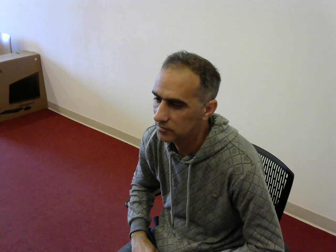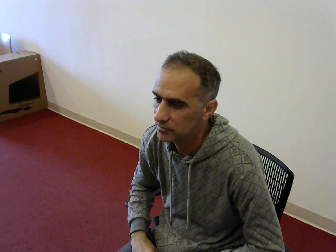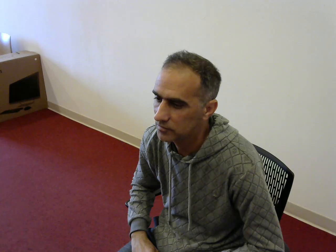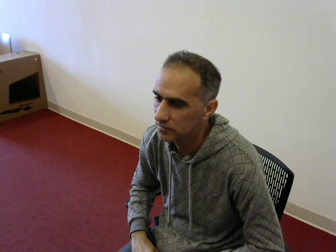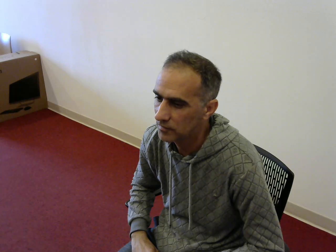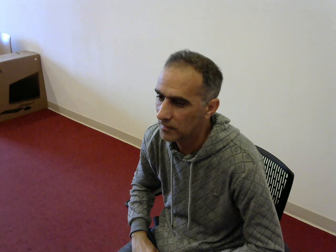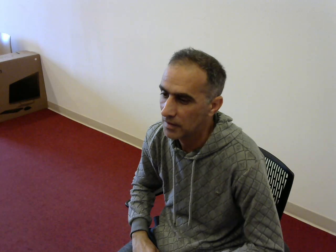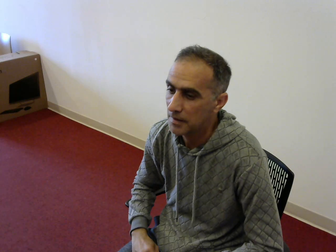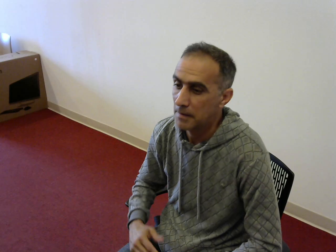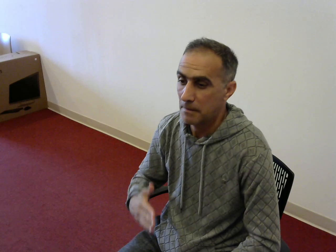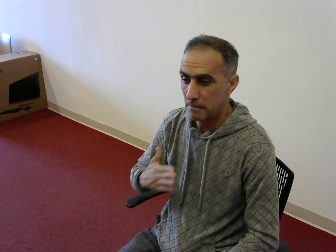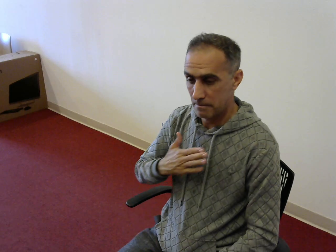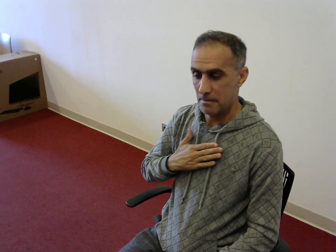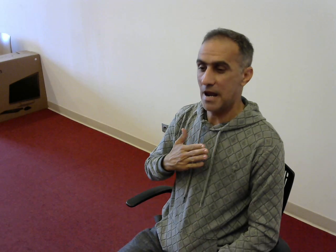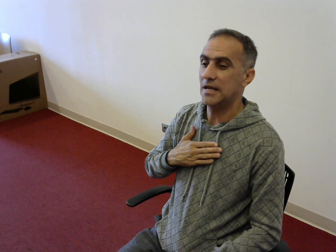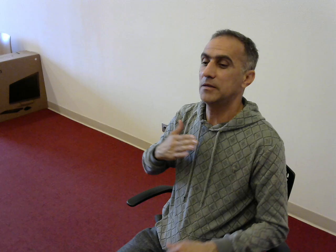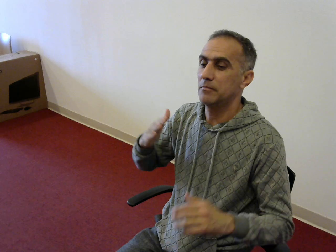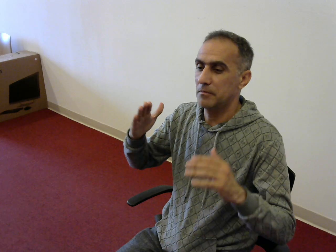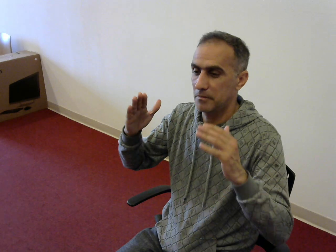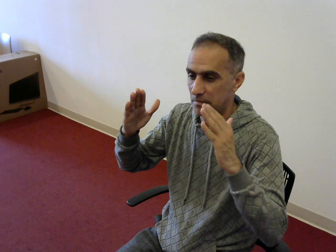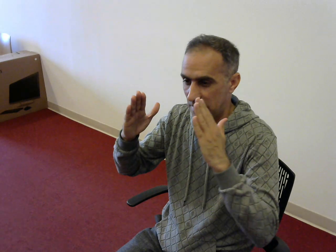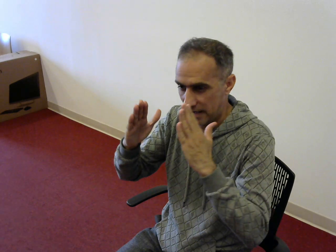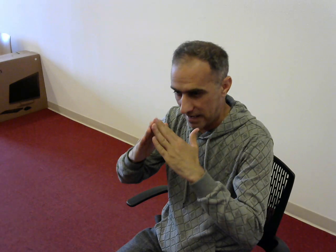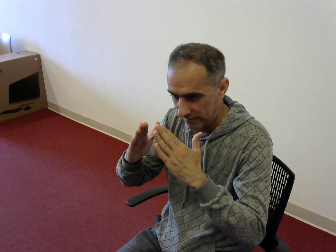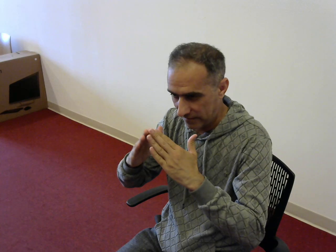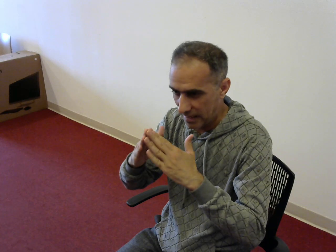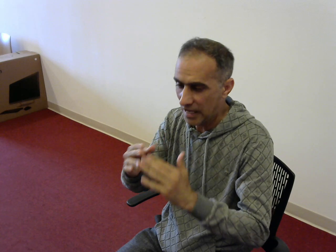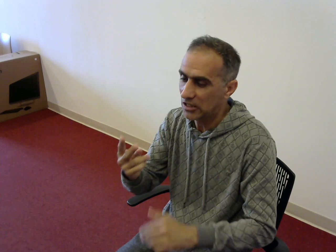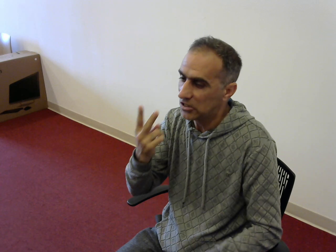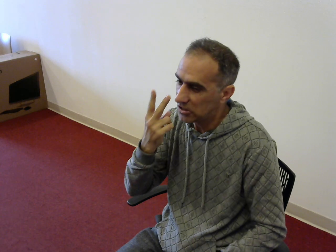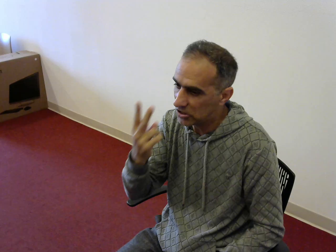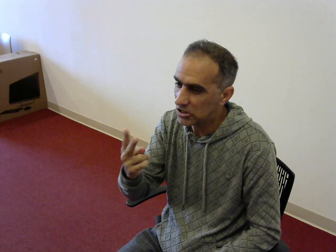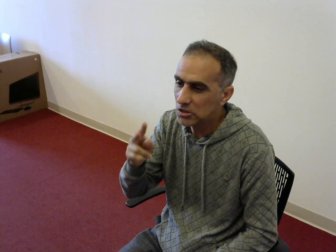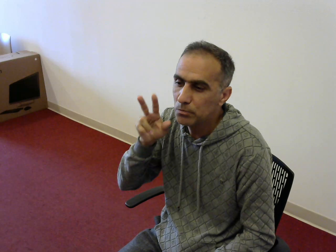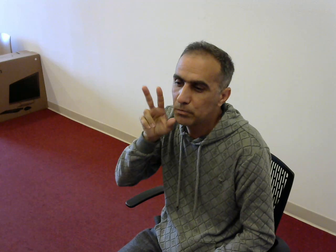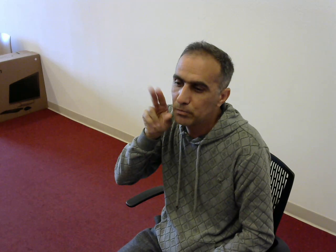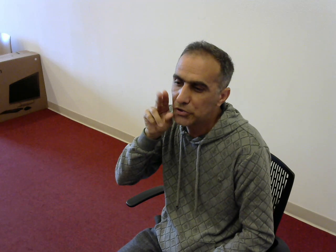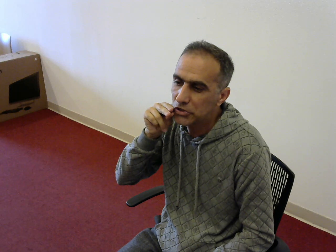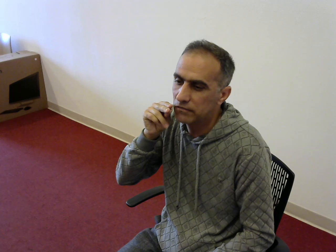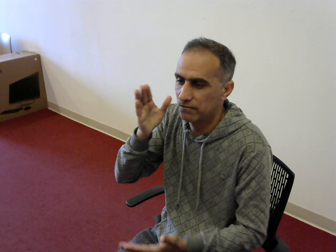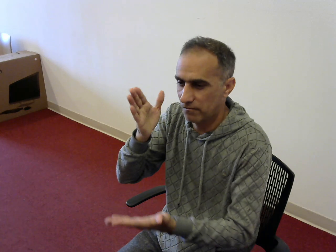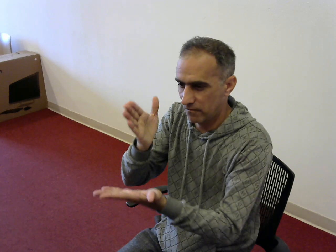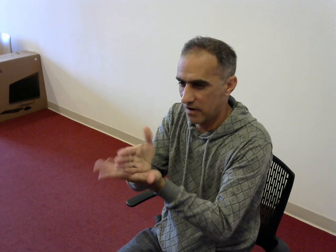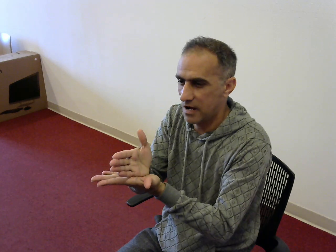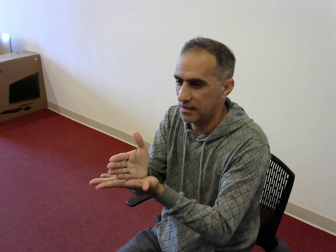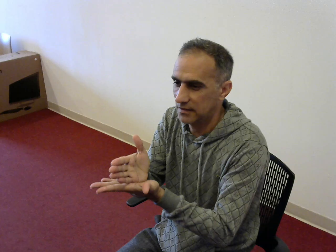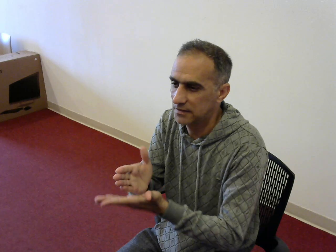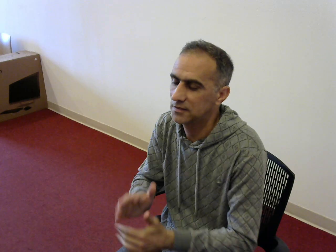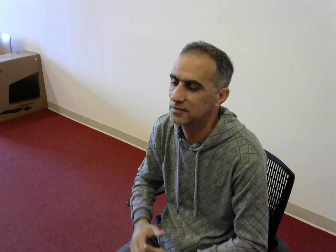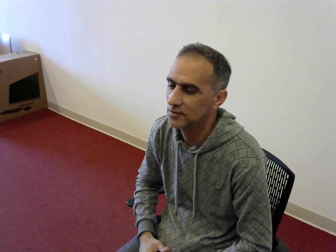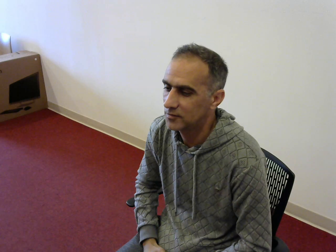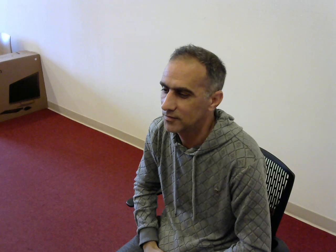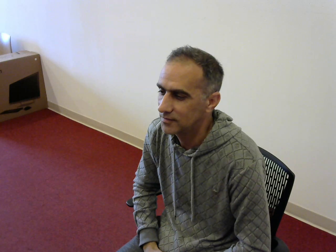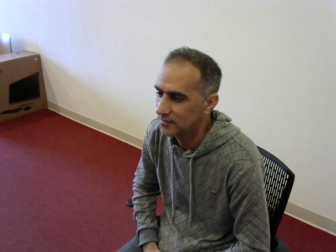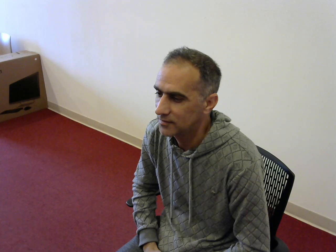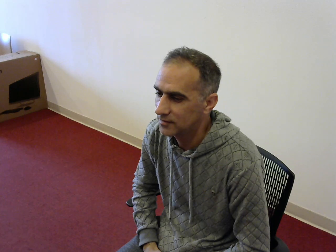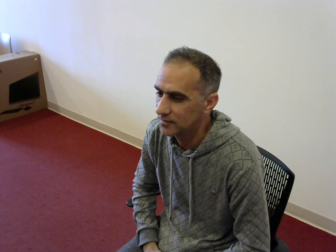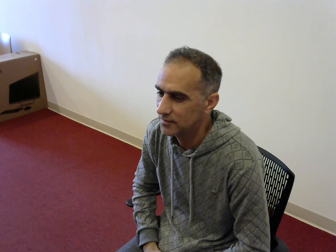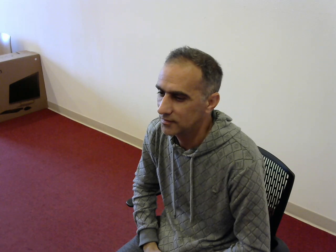Mənim evdə 2 pişiyim var